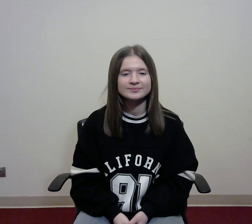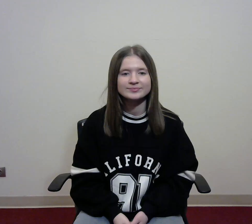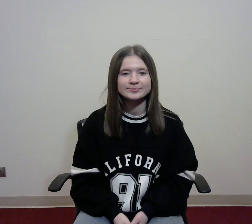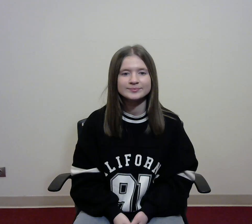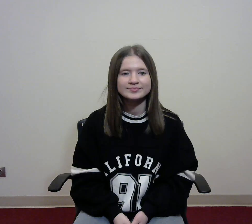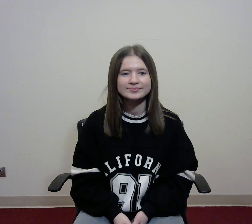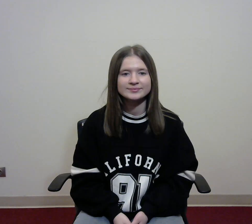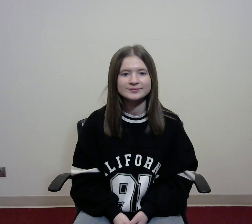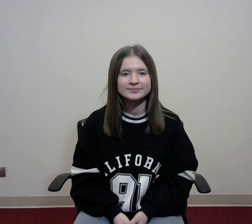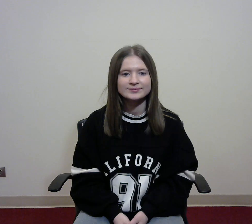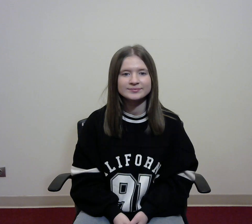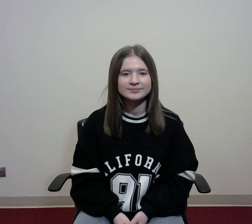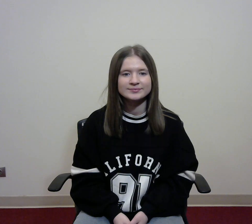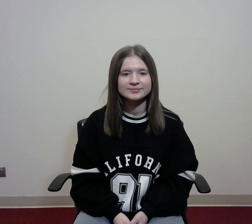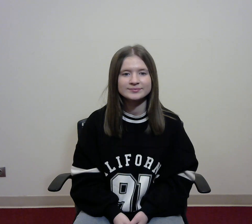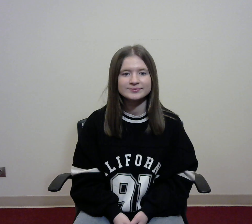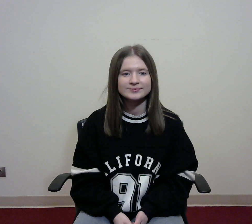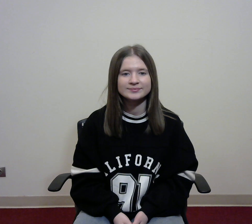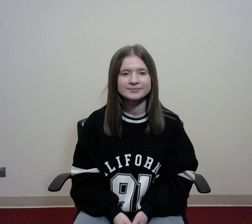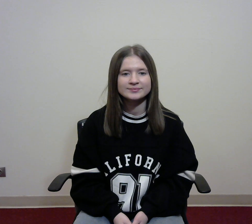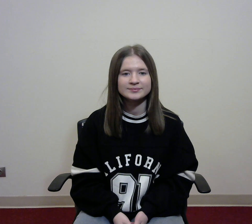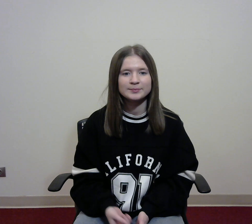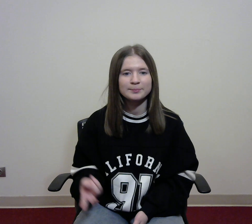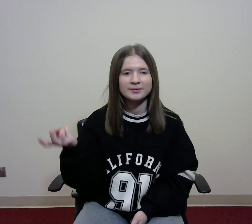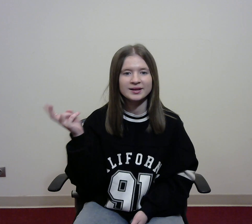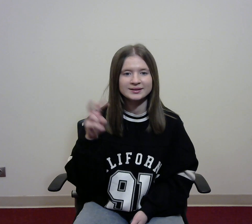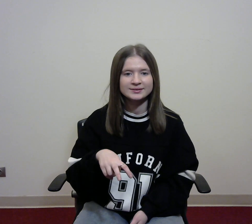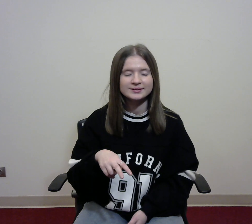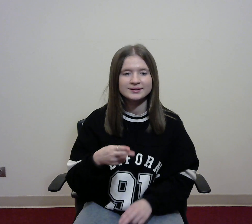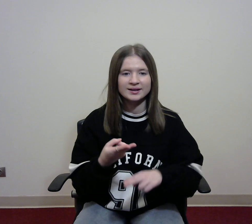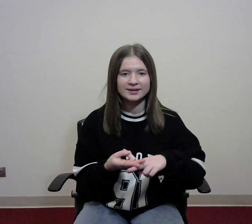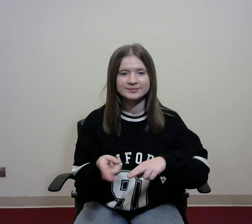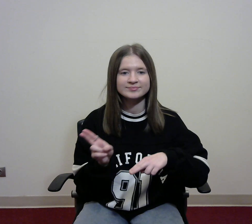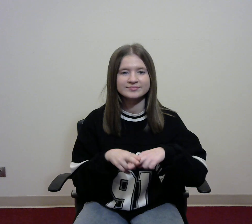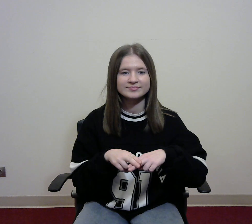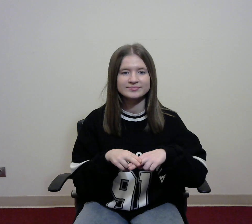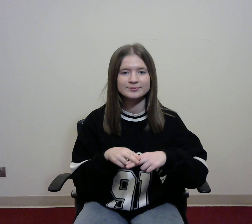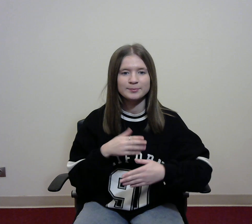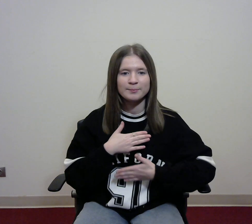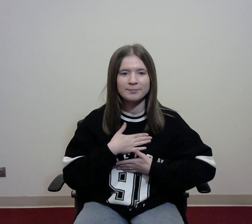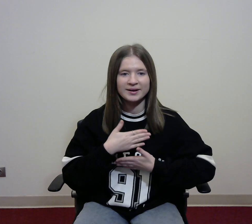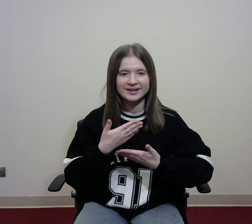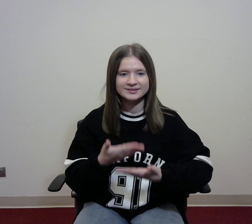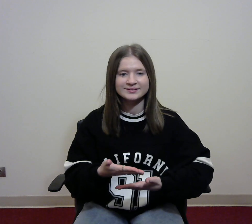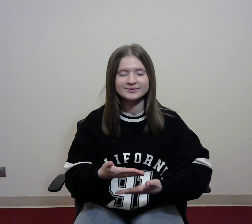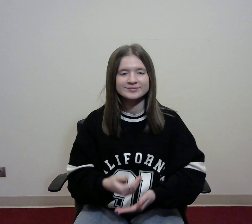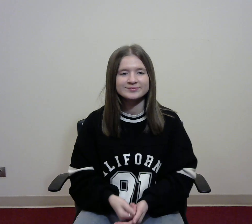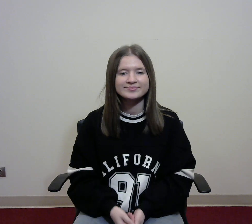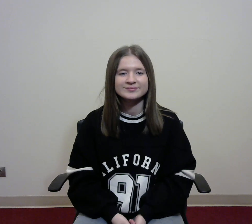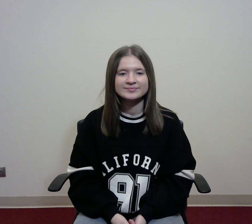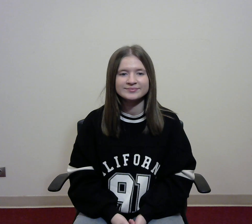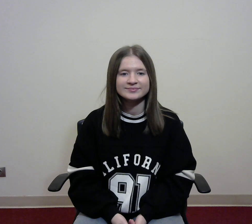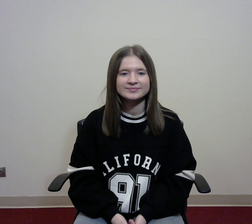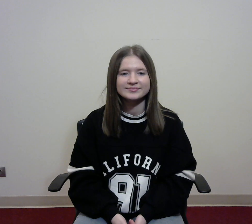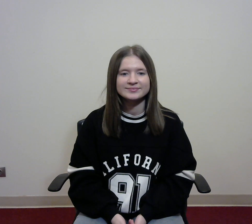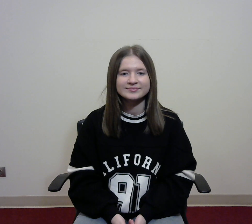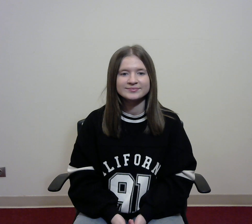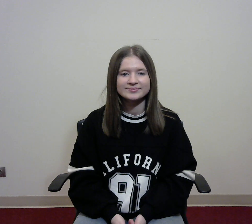Gəldiyinizə görə minnətdaram